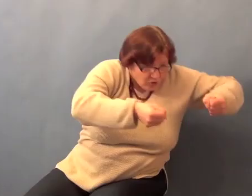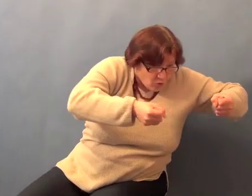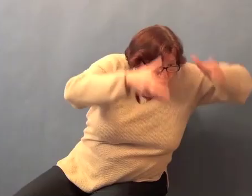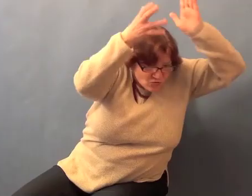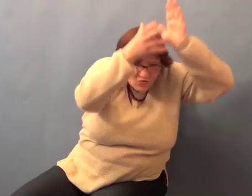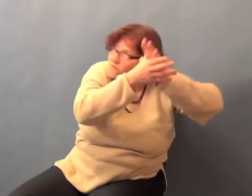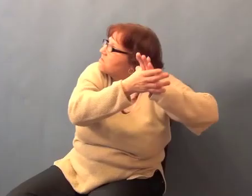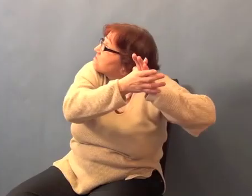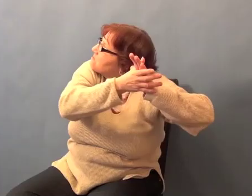Już postawił.